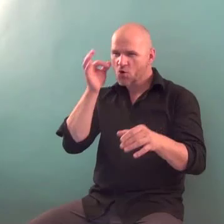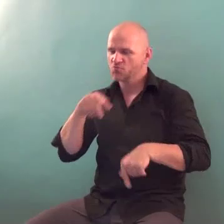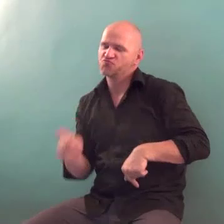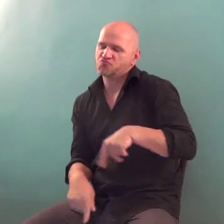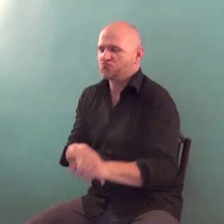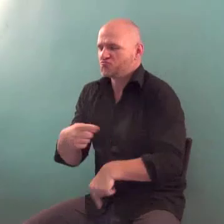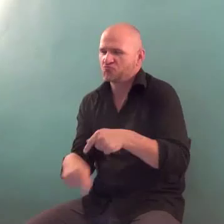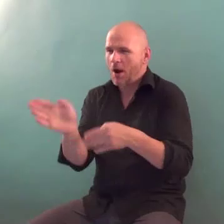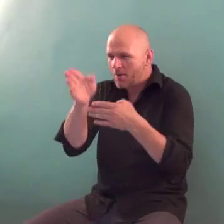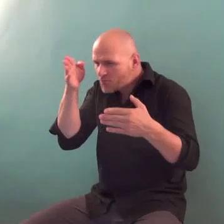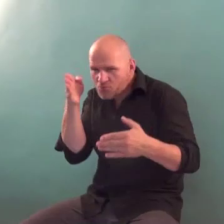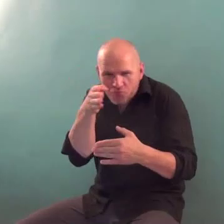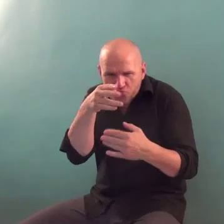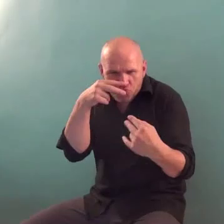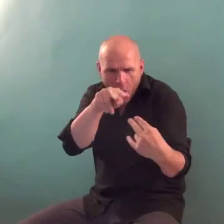Kot idzie pewnym krokiem i widzi rybę patrzącą na niego z akwarium.